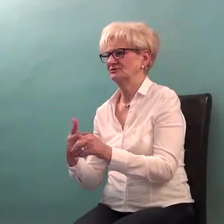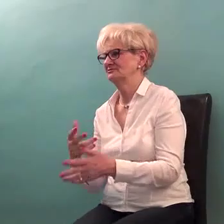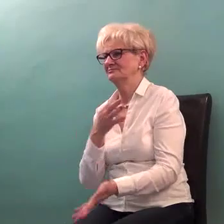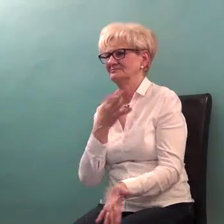Ciasno.